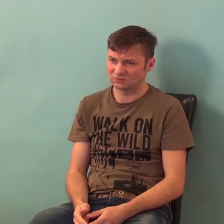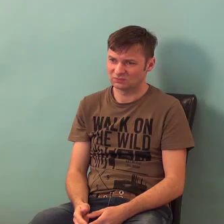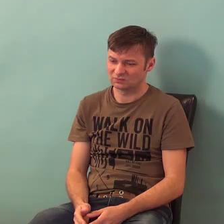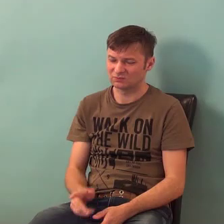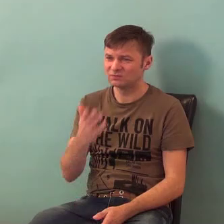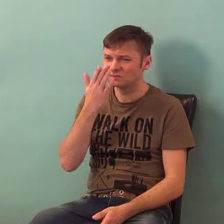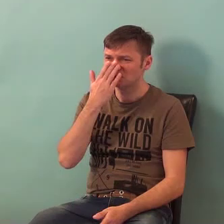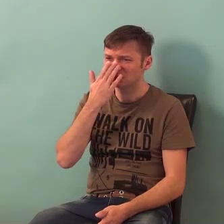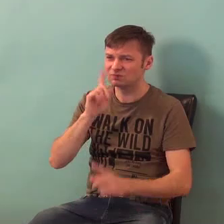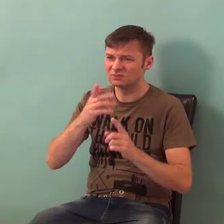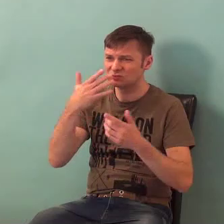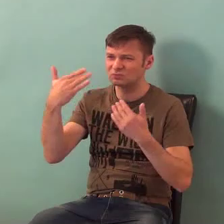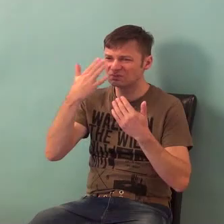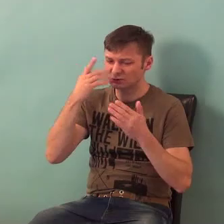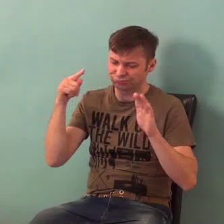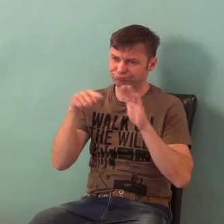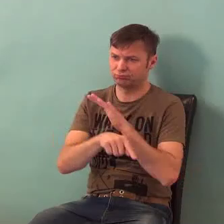Zapach jest trujący, nie wolno wdychać, trzeba uciekać.